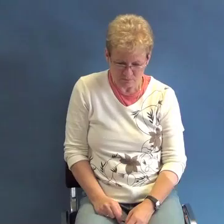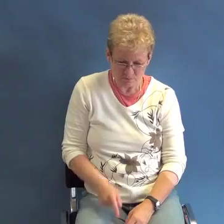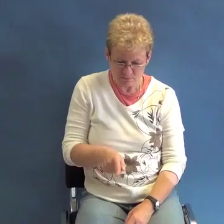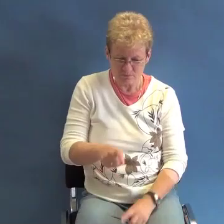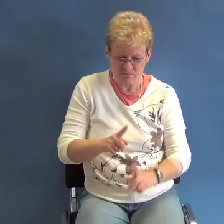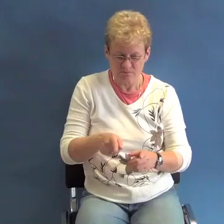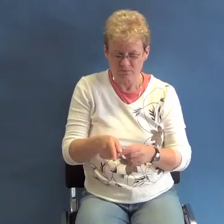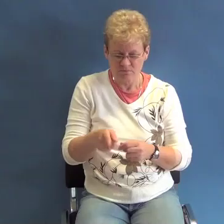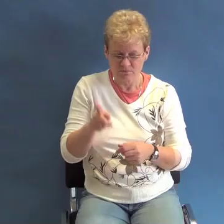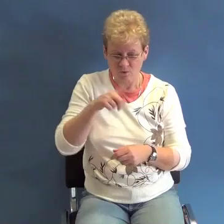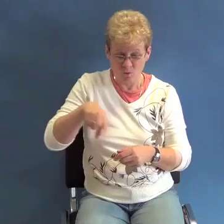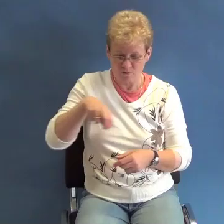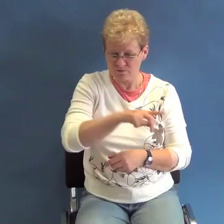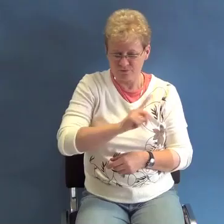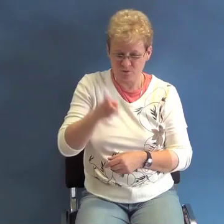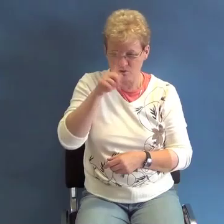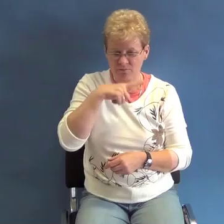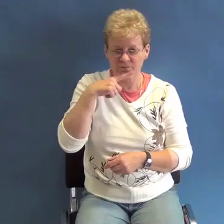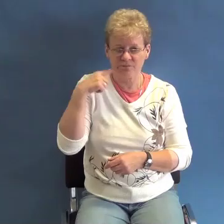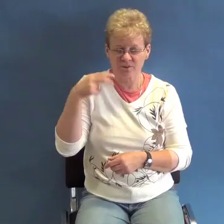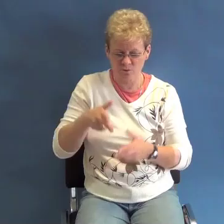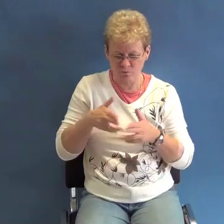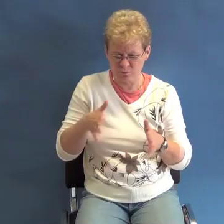Ta czerwona obwódka na znaku oznacza zakaz przechodzenia przez ulicę.